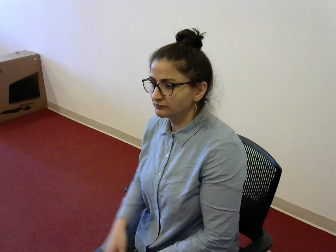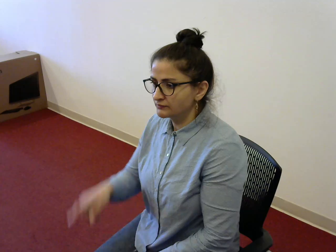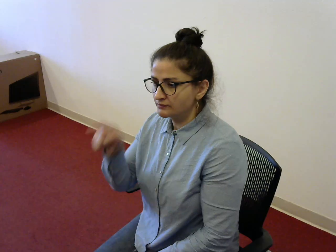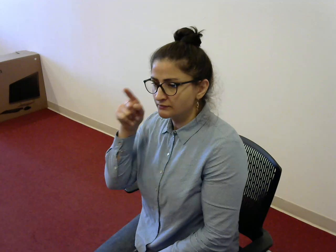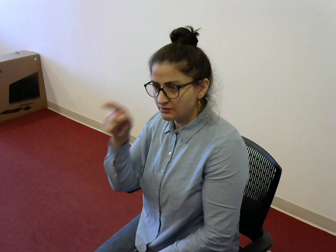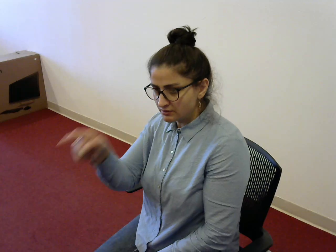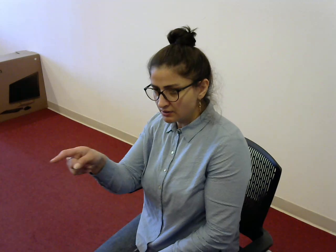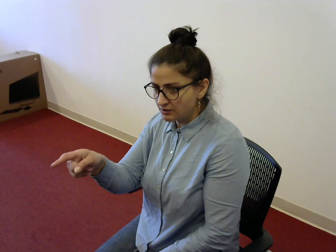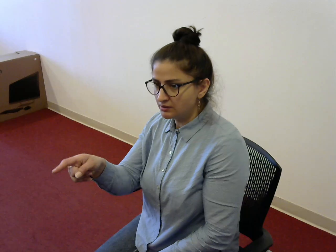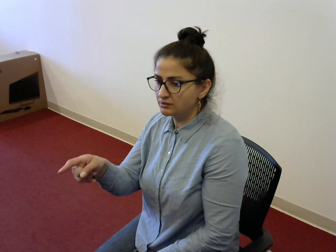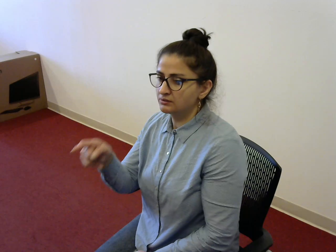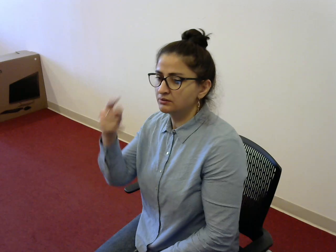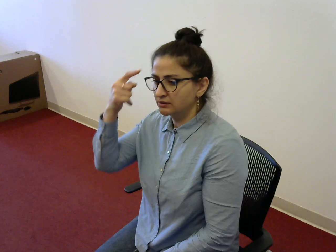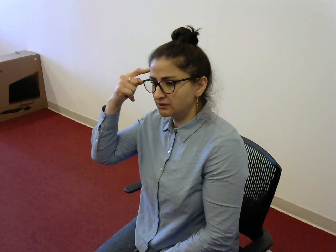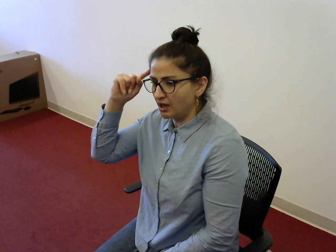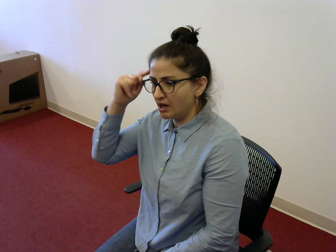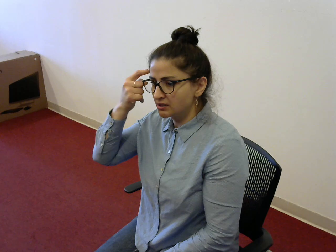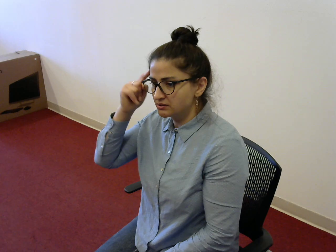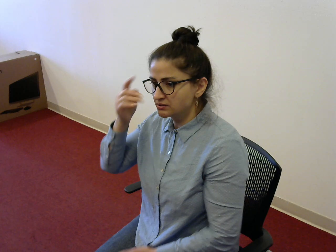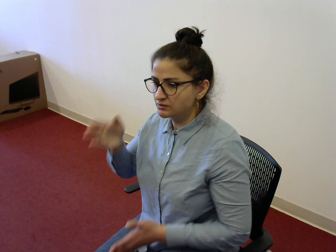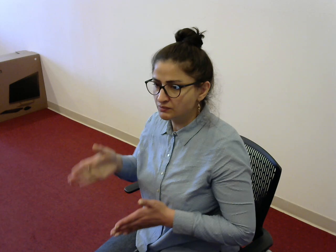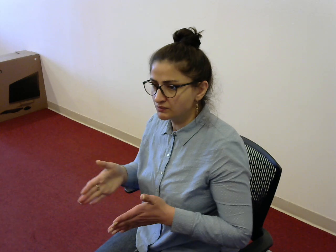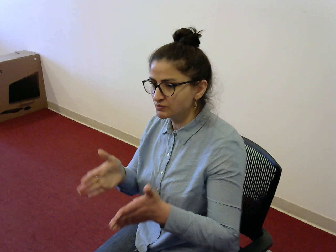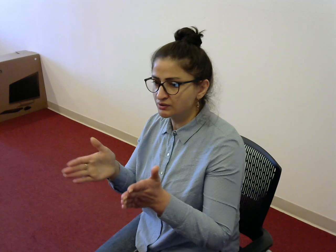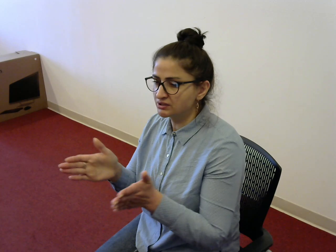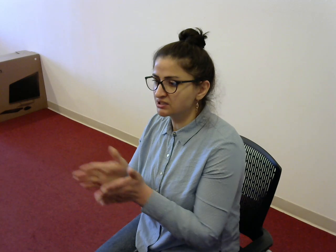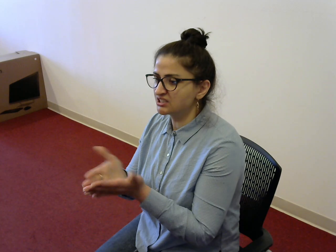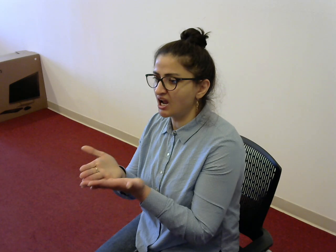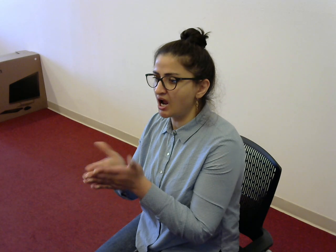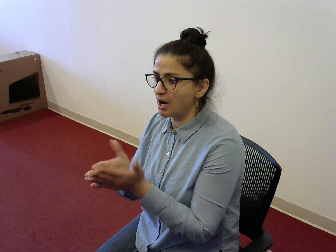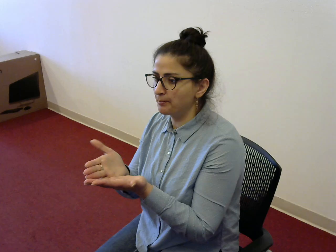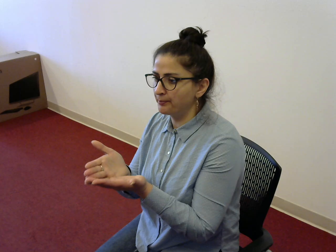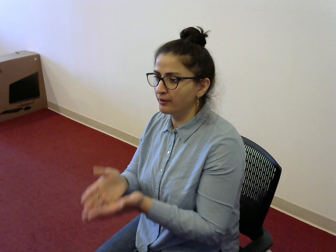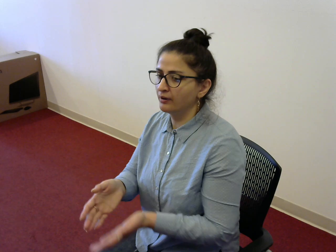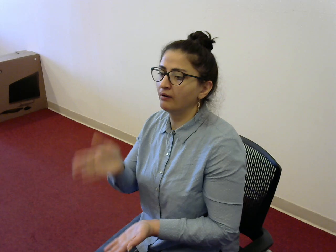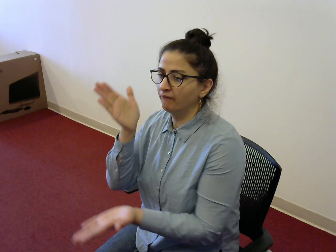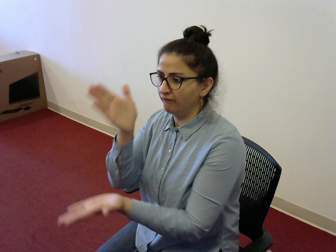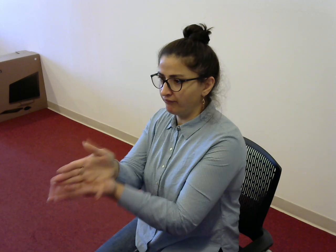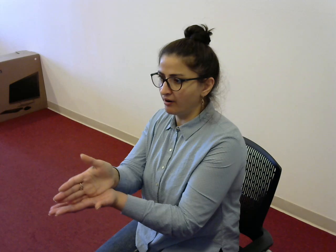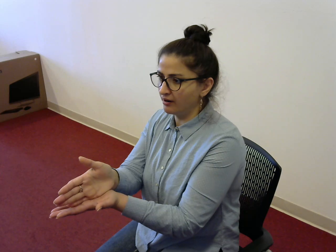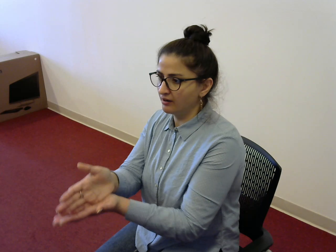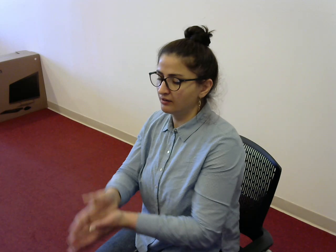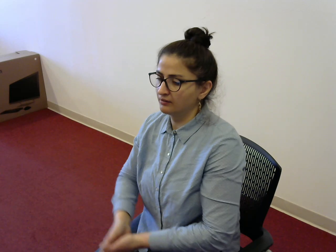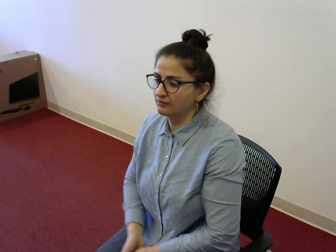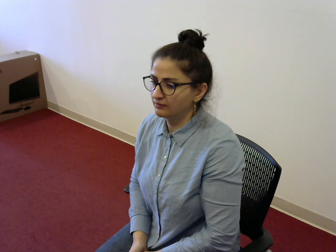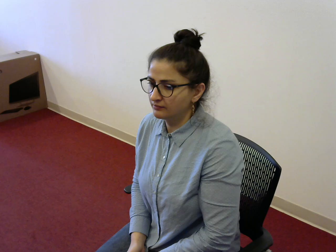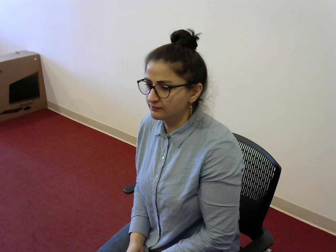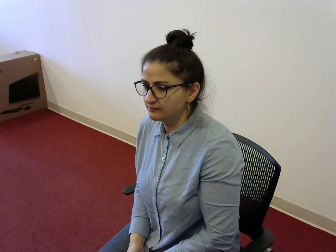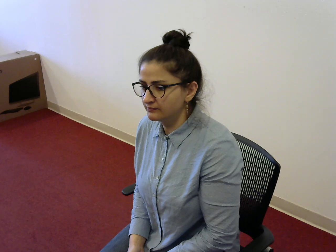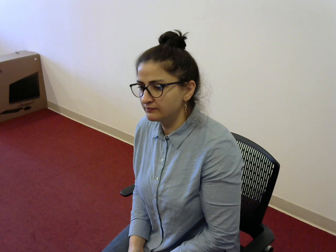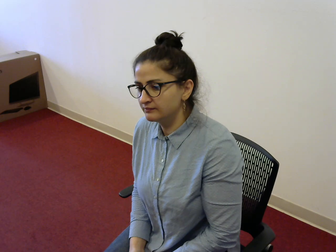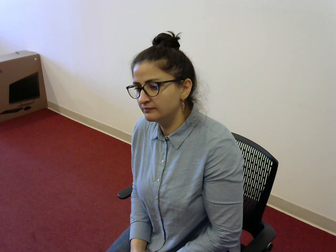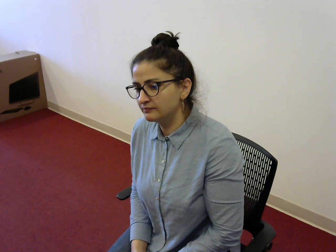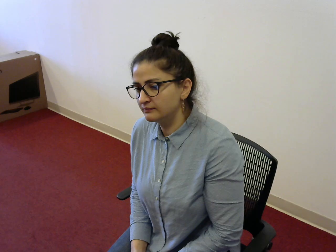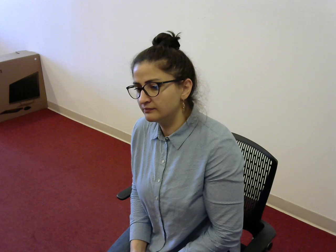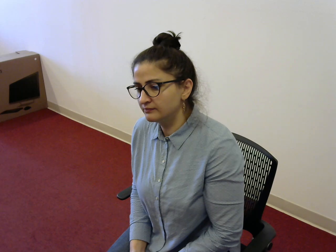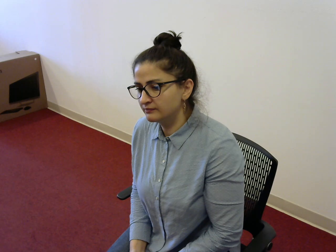Sizdə "Dəli Kür" kitabı var?